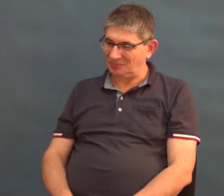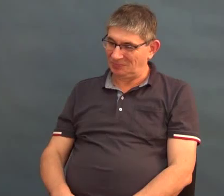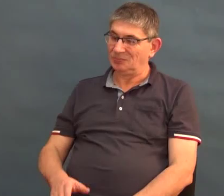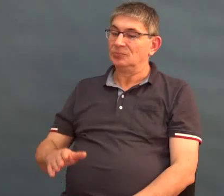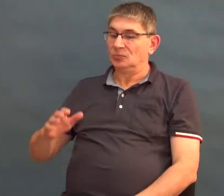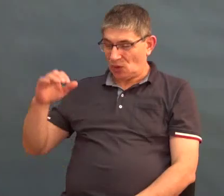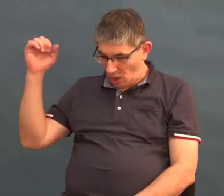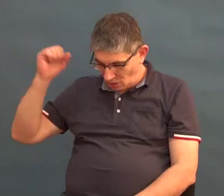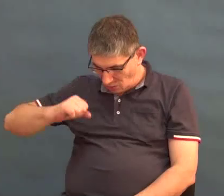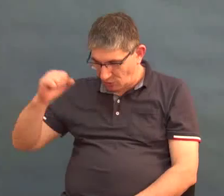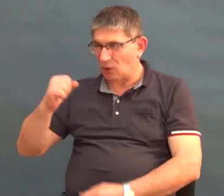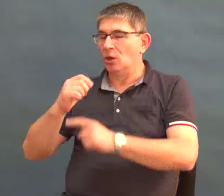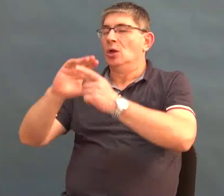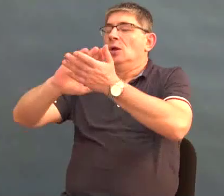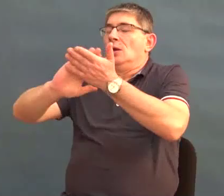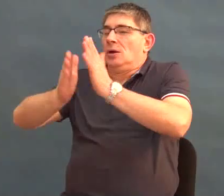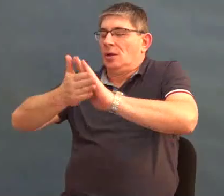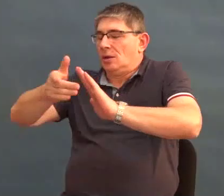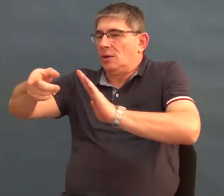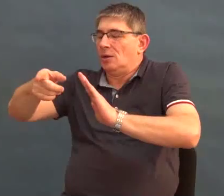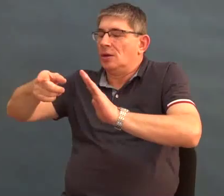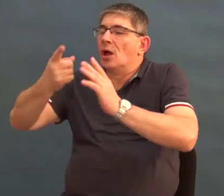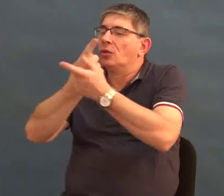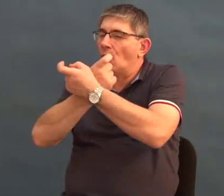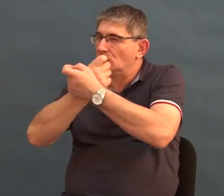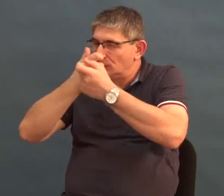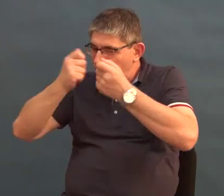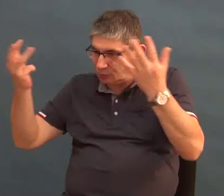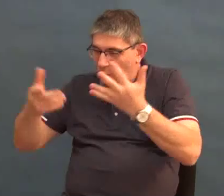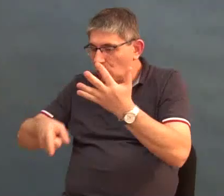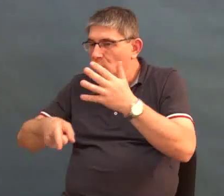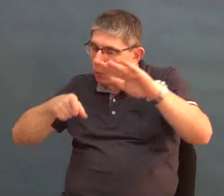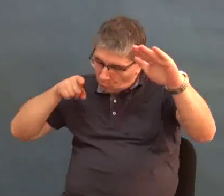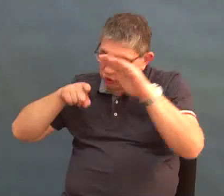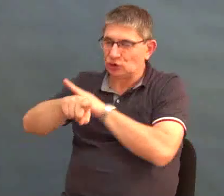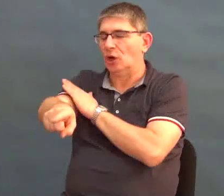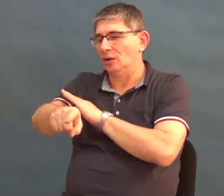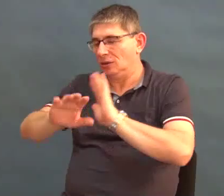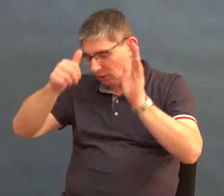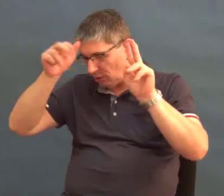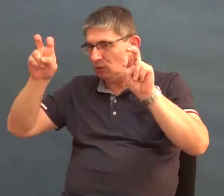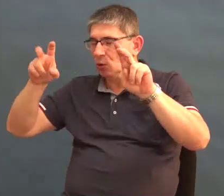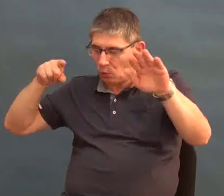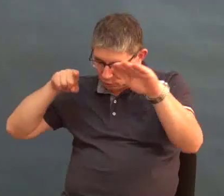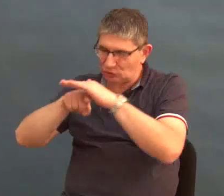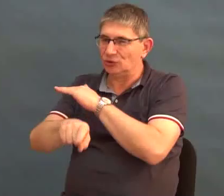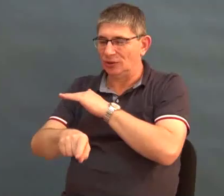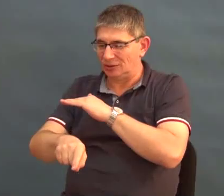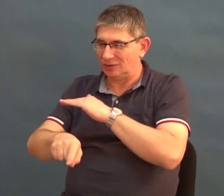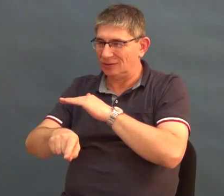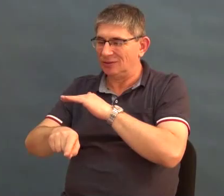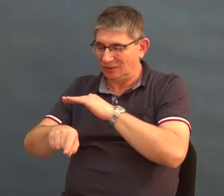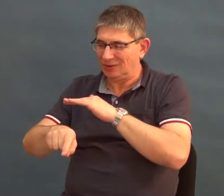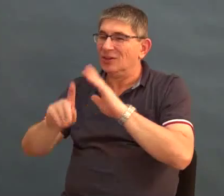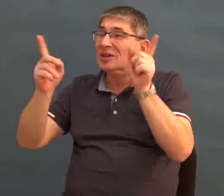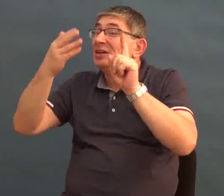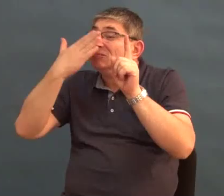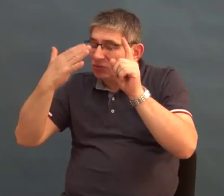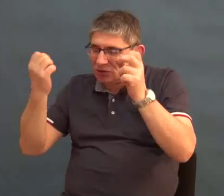Elektrownia atomowa albo trujące powietrze, więc trzeba szybko uciekać przed trującym powietrzem.